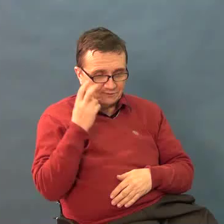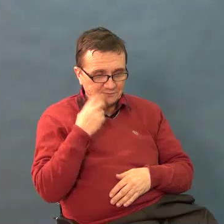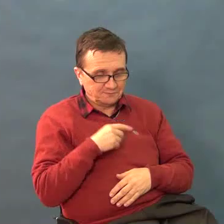Rozumiem.